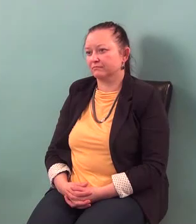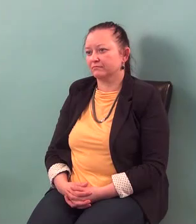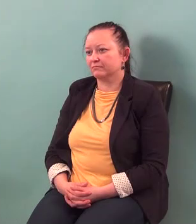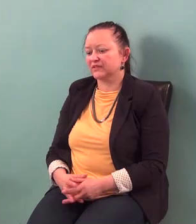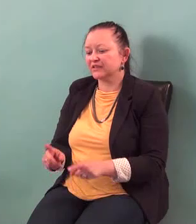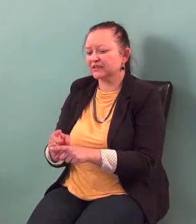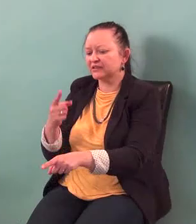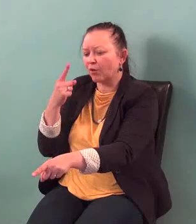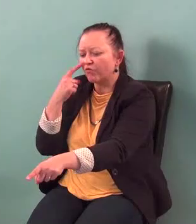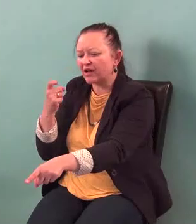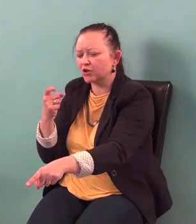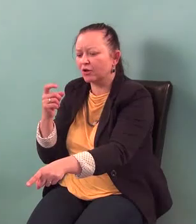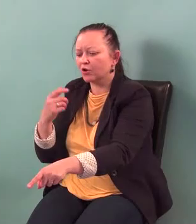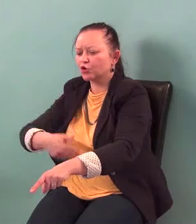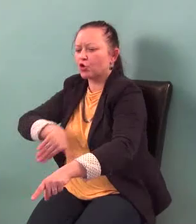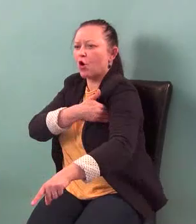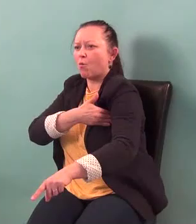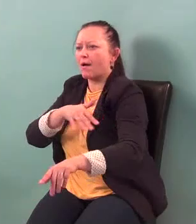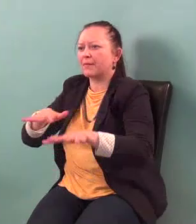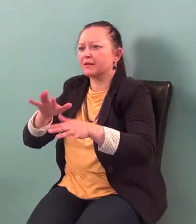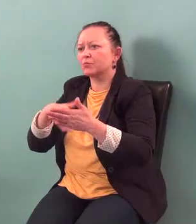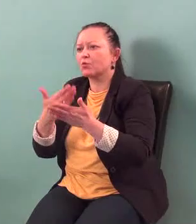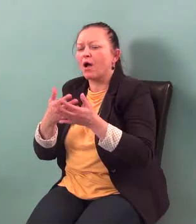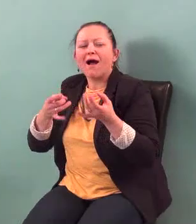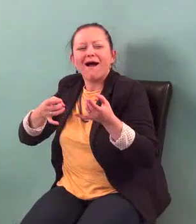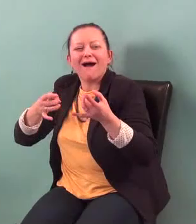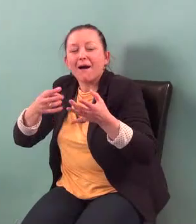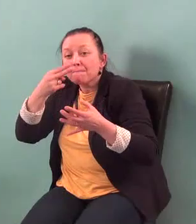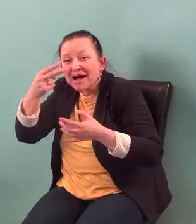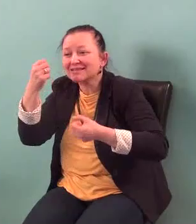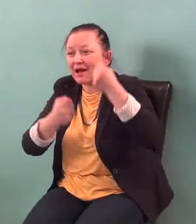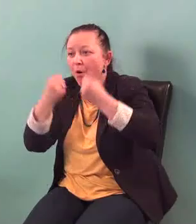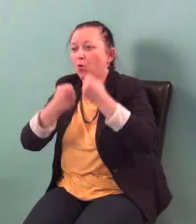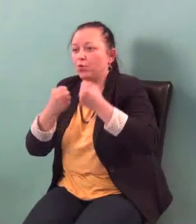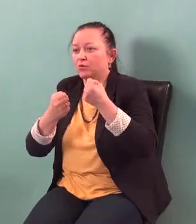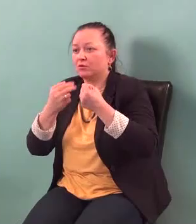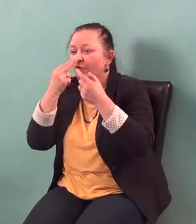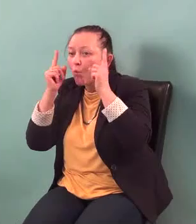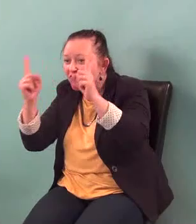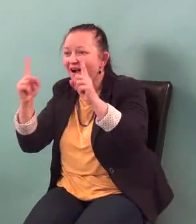Też zauważyłam, że ten znak jest na terenie szkoły, na przykład kiedy dzieci biegną i powinny uważać na jadące samochody.